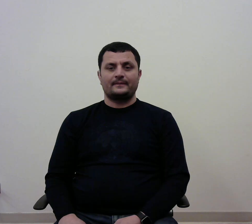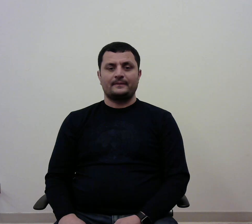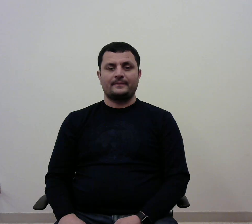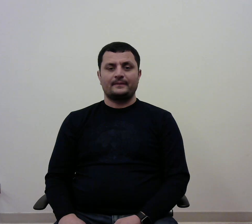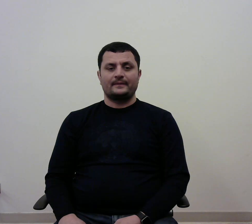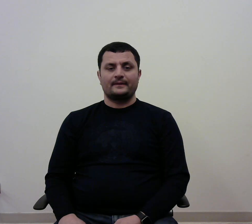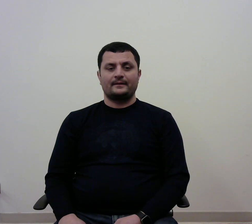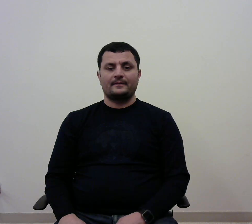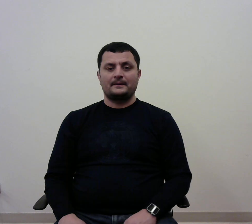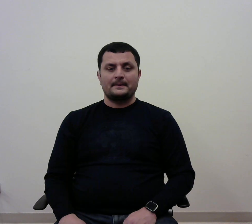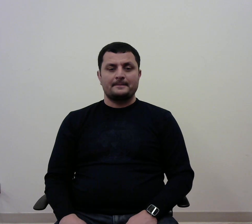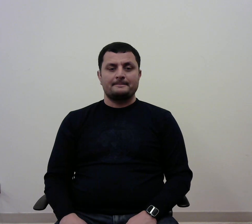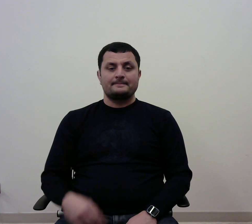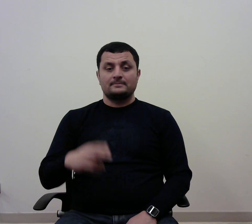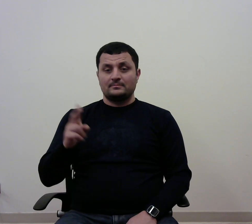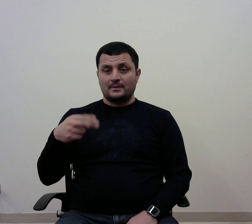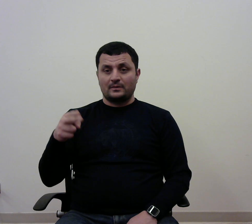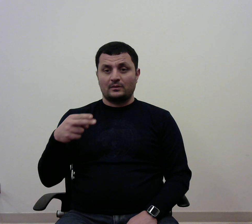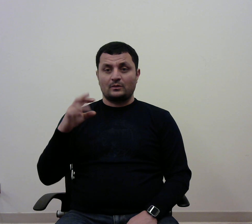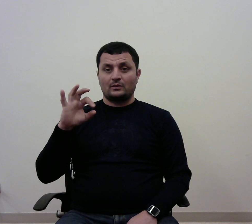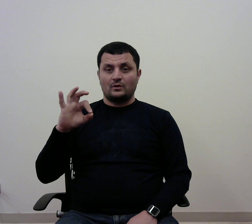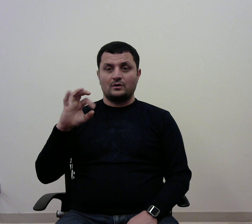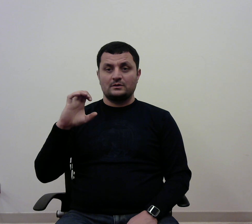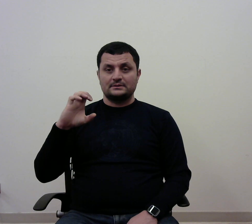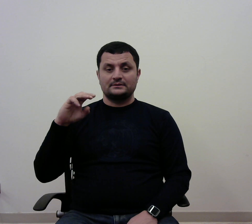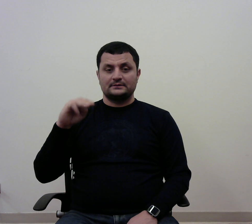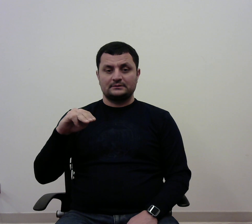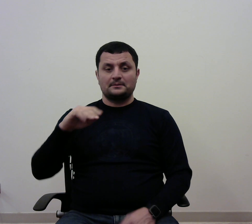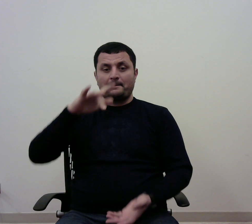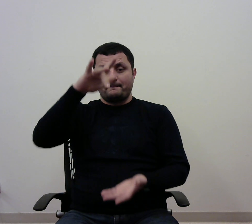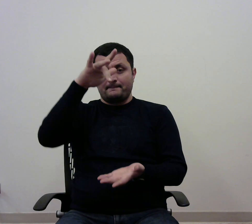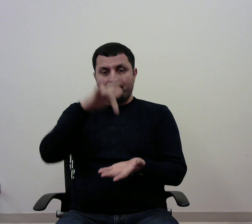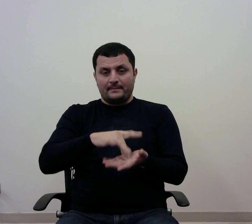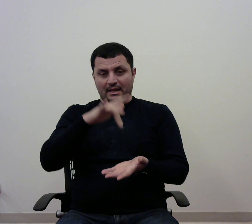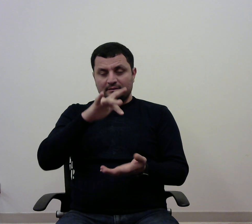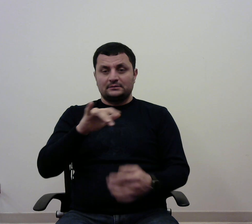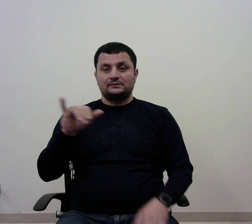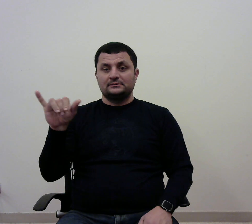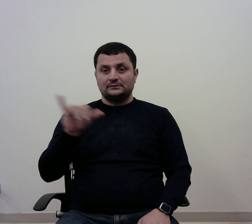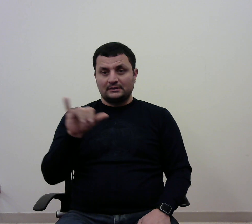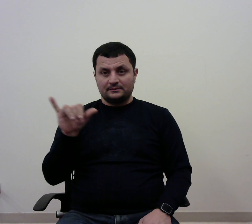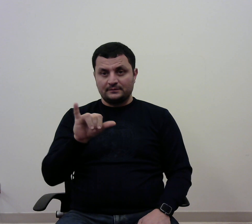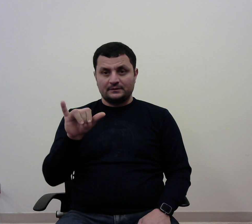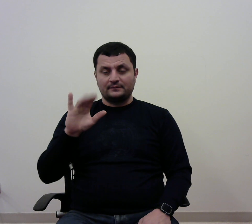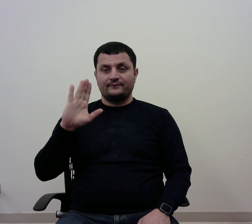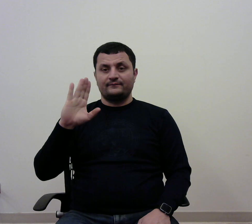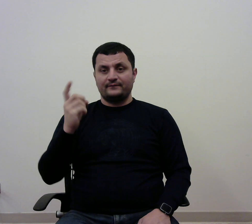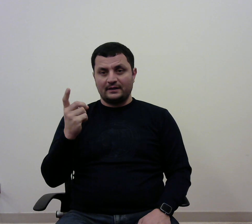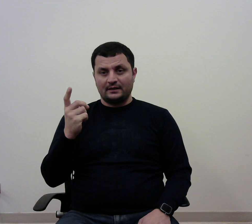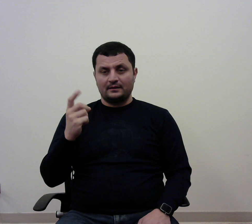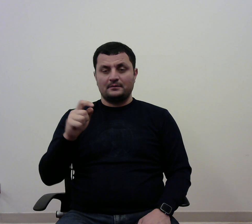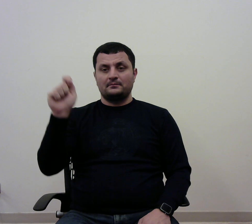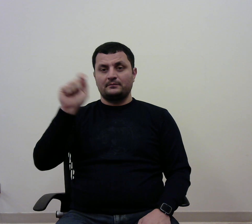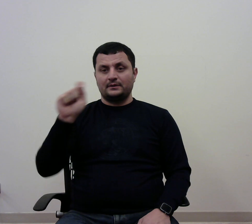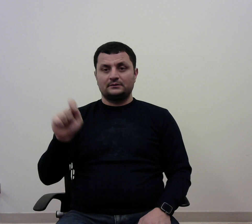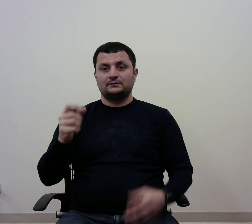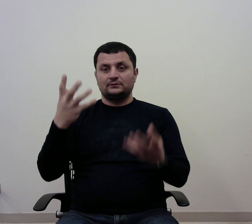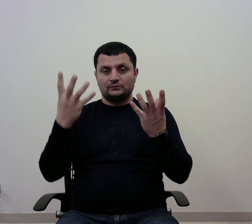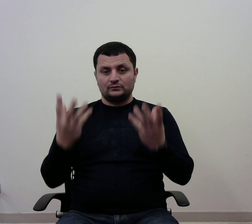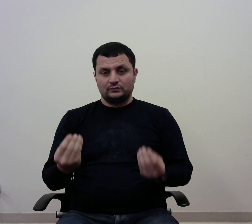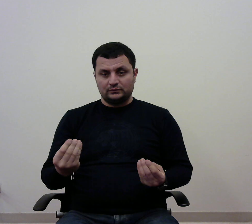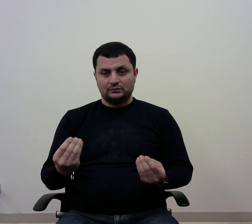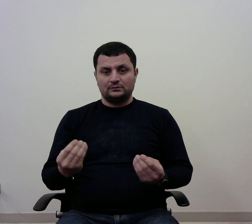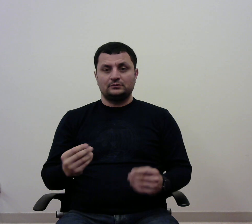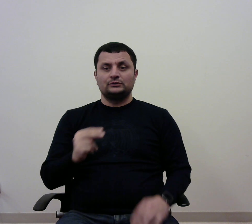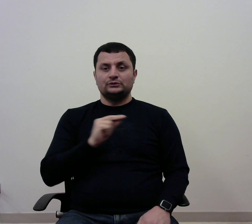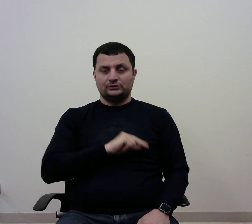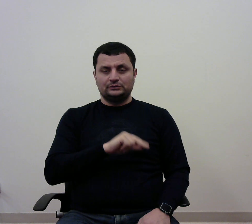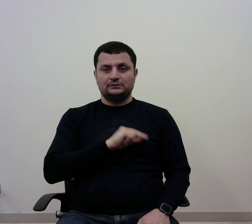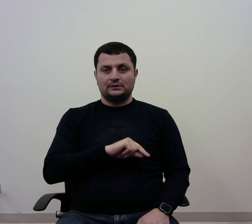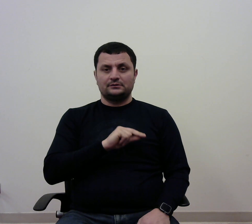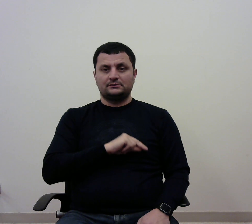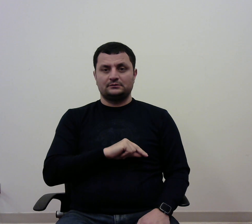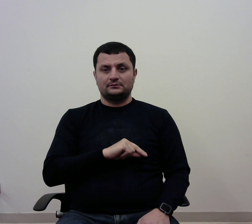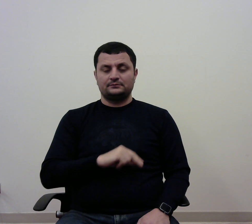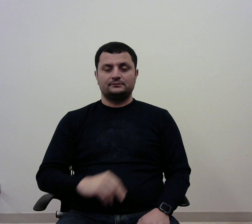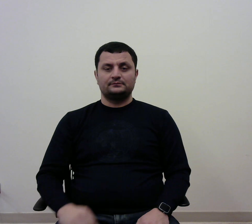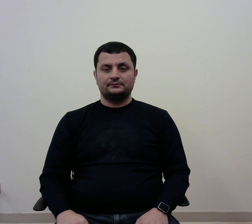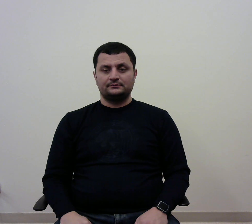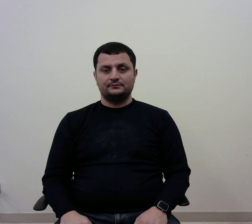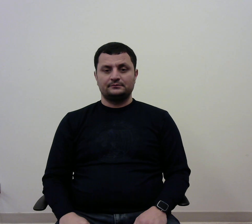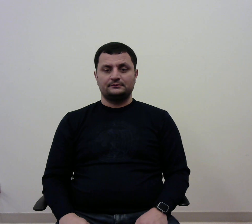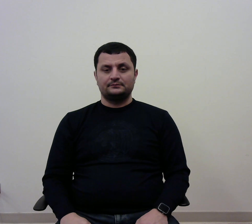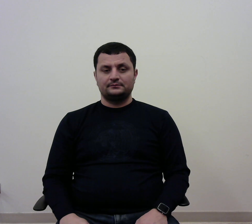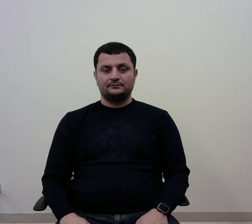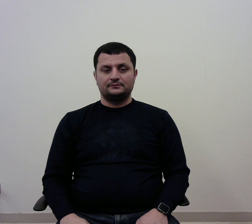DOST mərkəzləri şənbə və bazar günü işləyirmi?